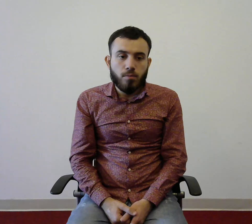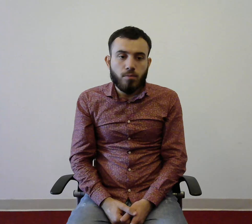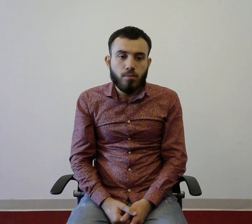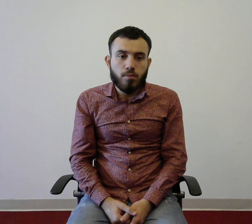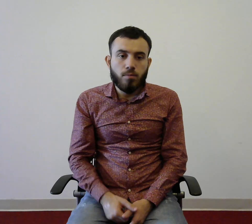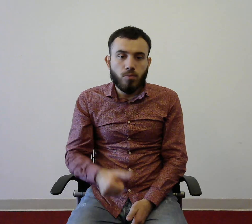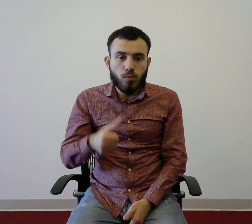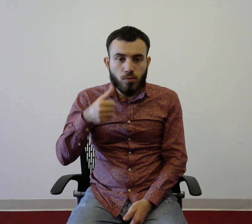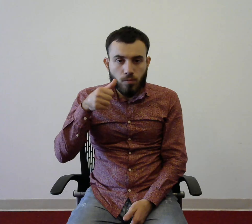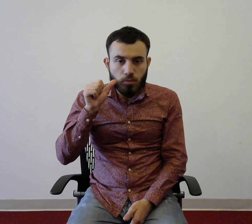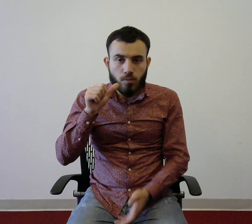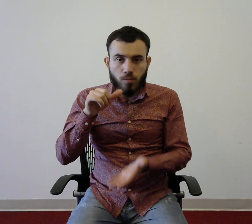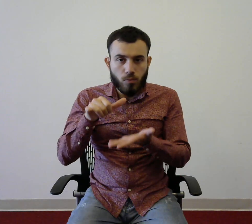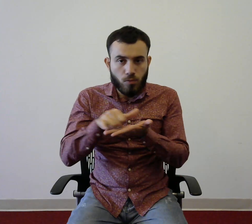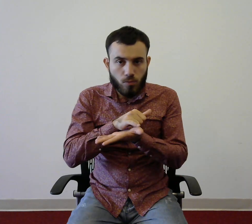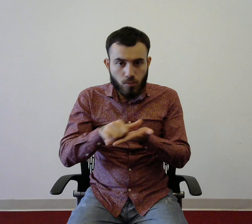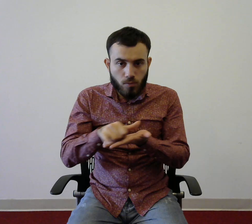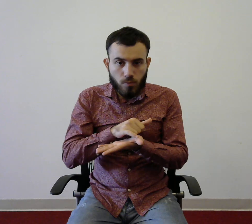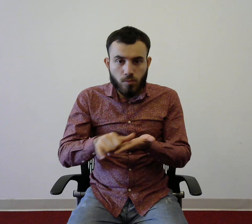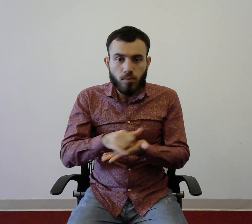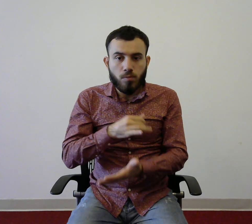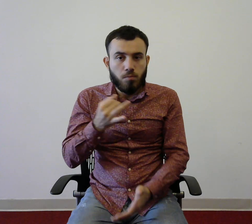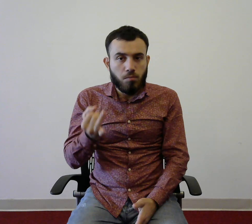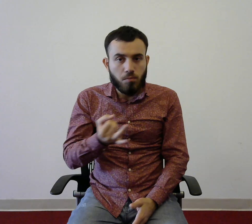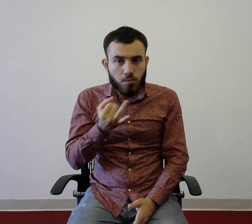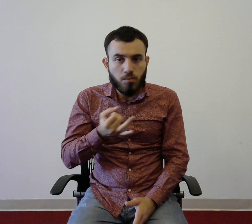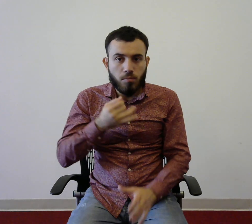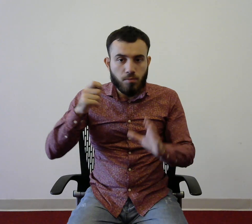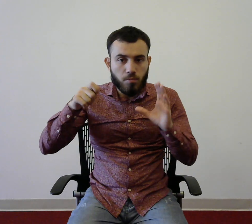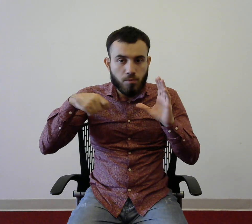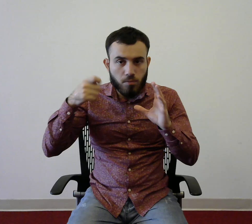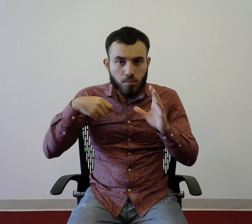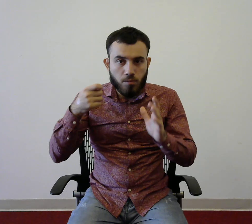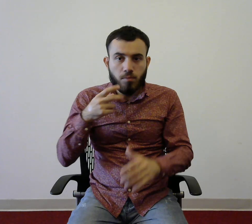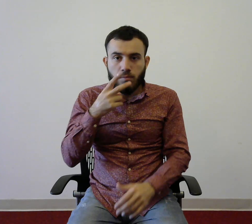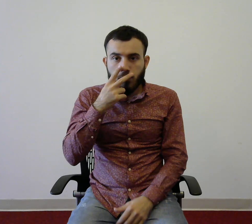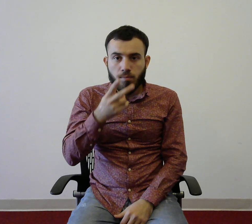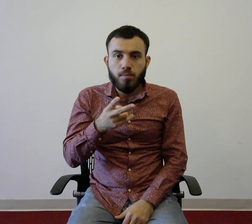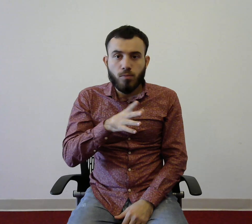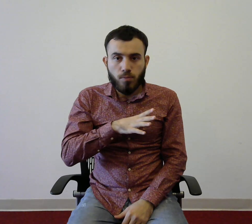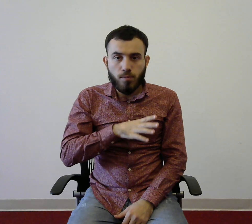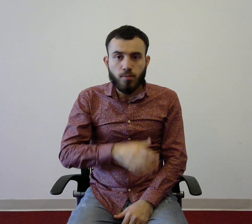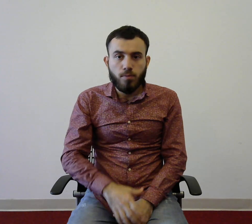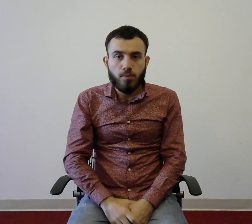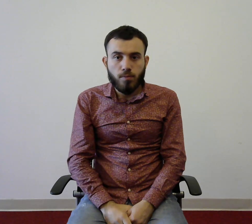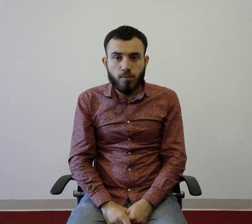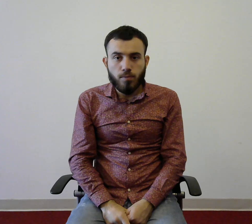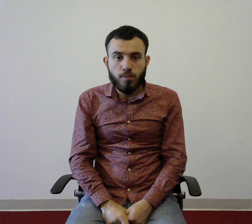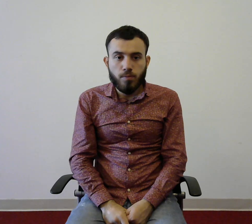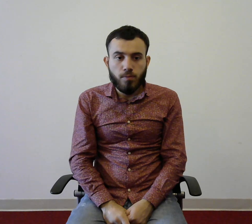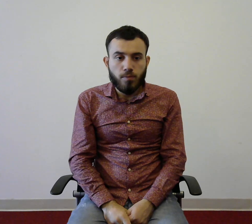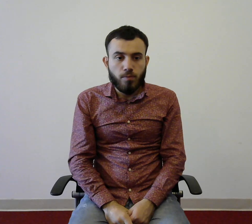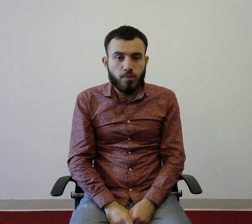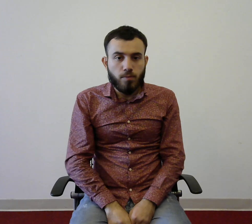Dünən YouTube da maraqlı videoya baxmışam